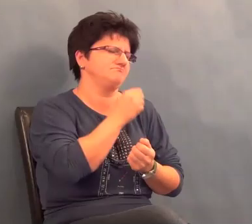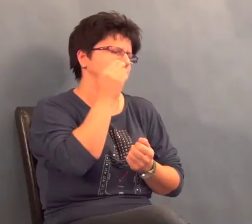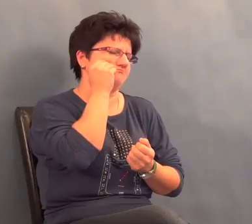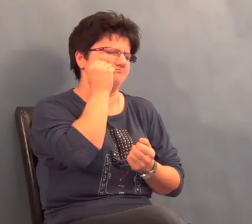Mocno.